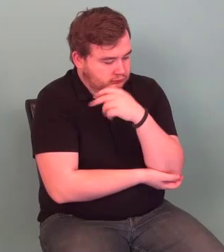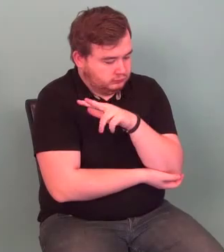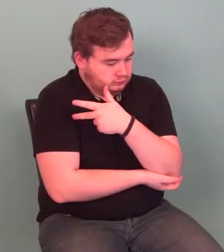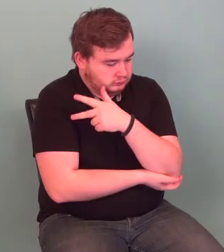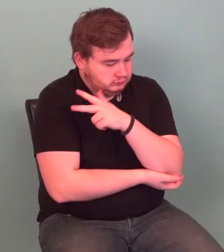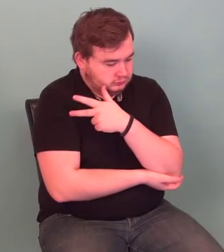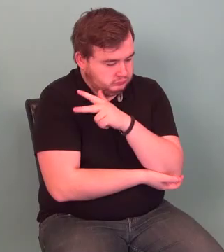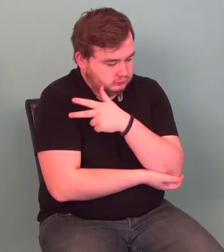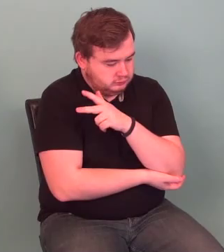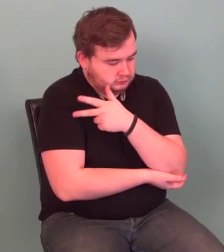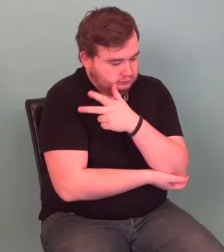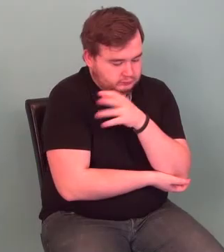Ósma trzydzieści...